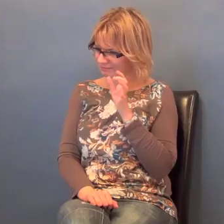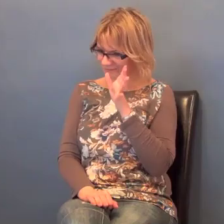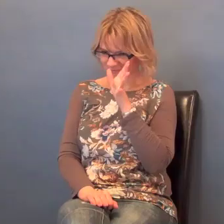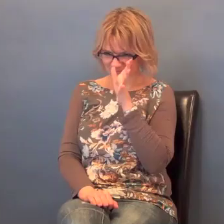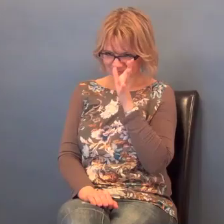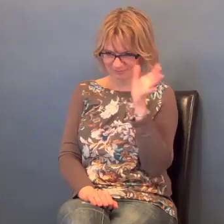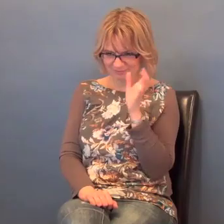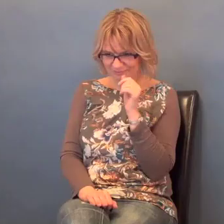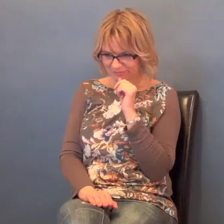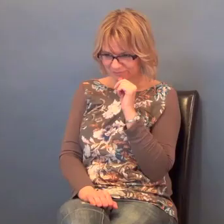Dziwnie.